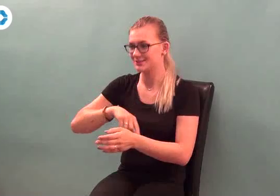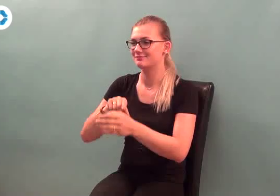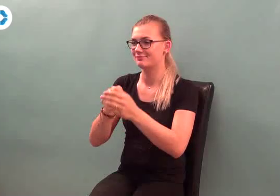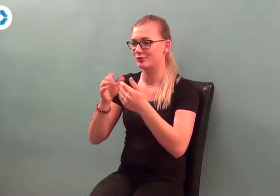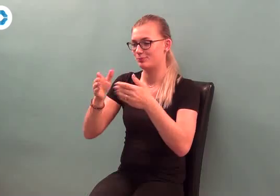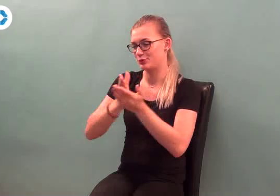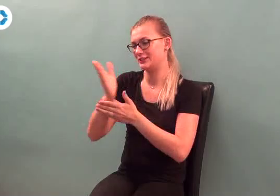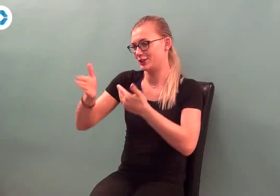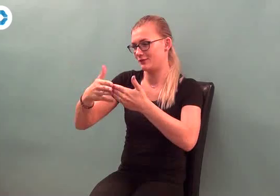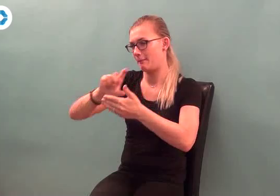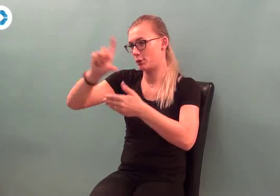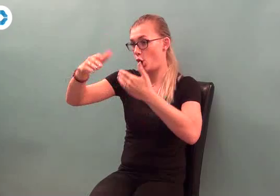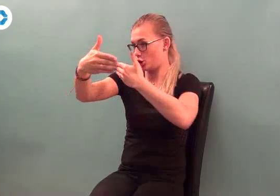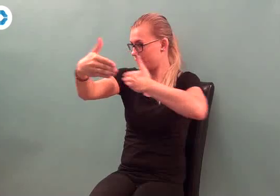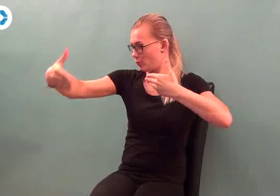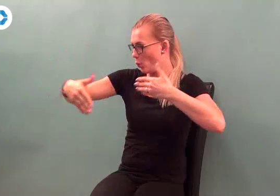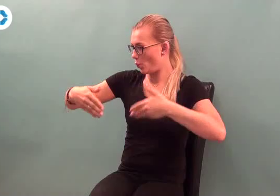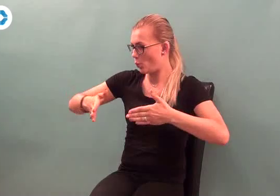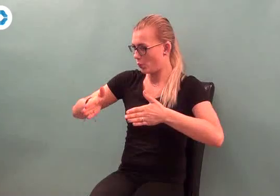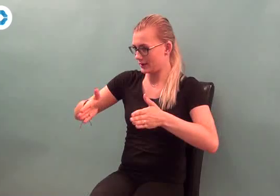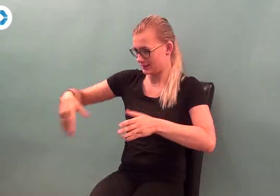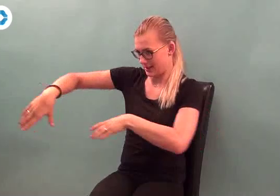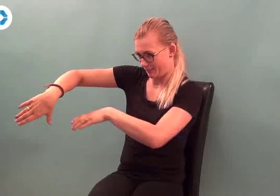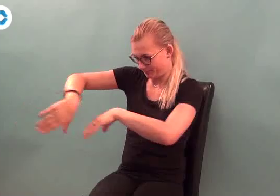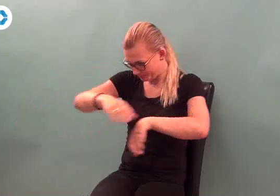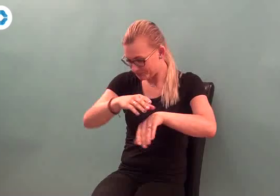Wchodzi przez drzwi, bloki stoją blisko siebie, a między nimi jest ulica.